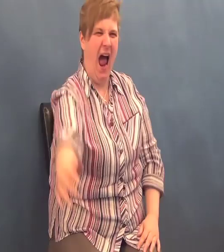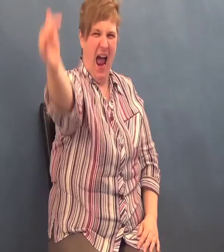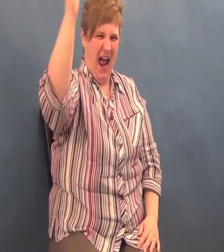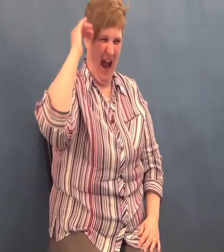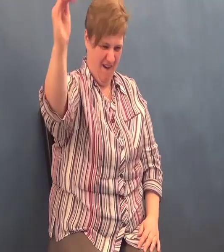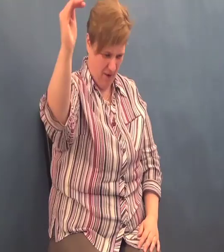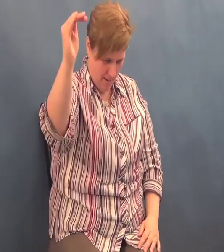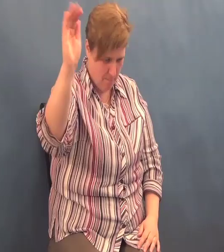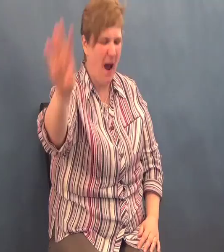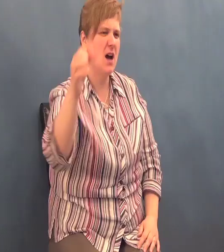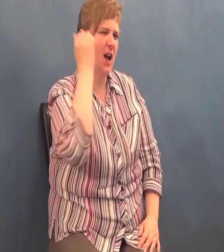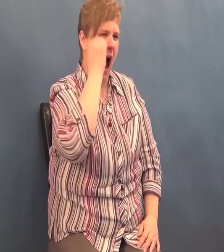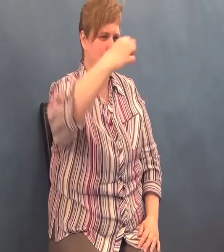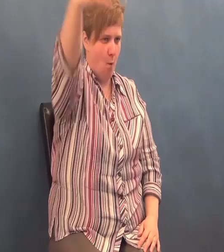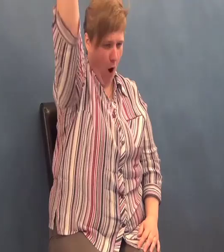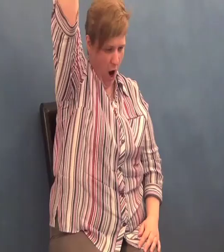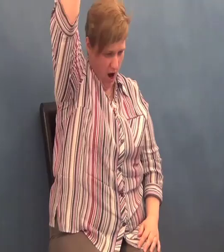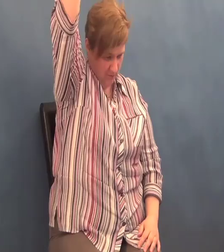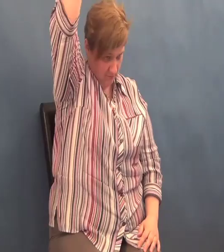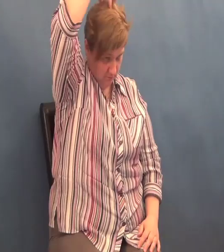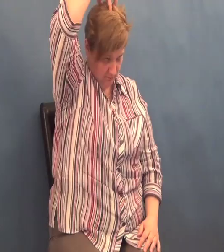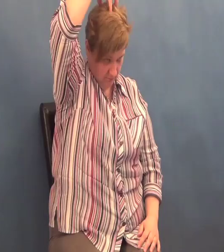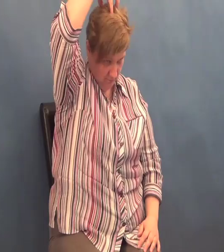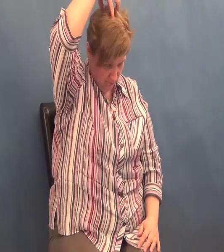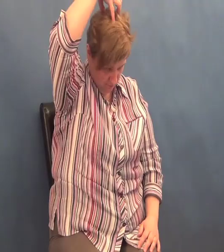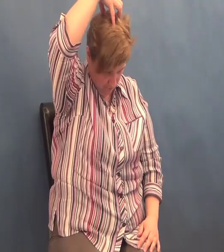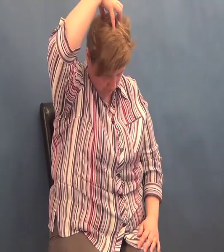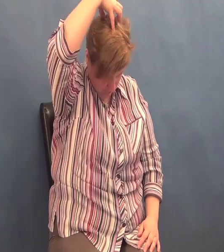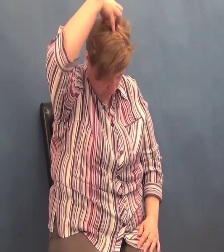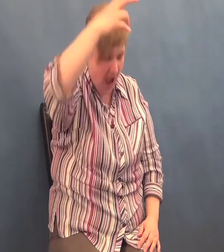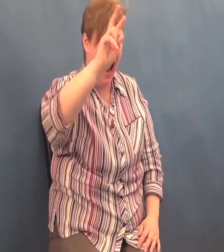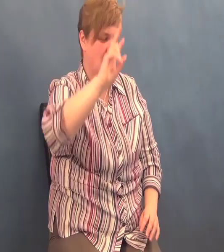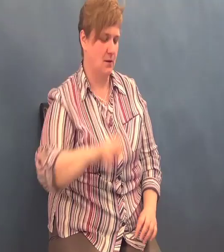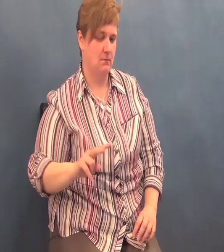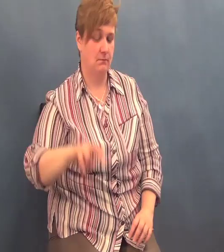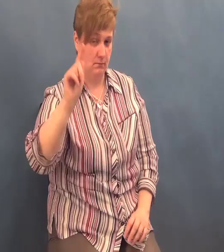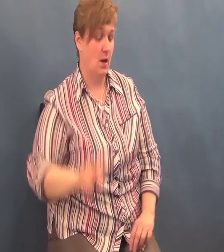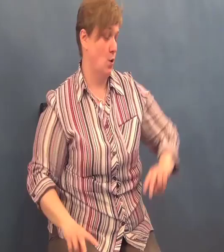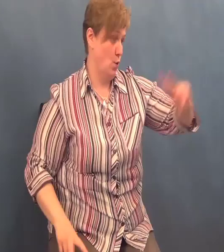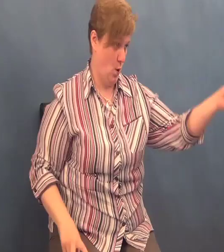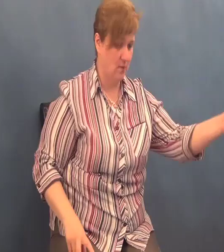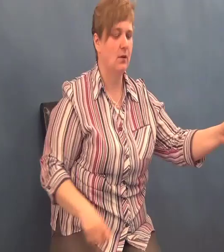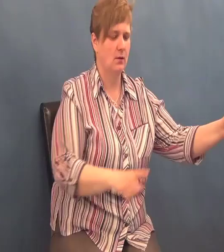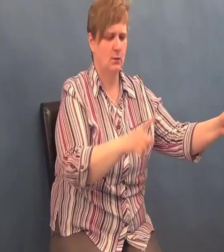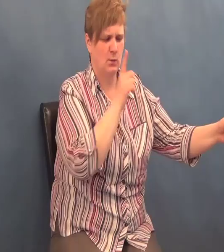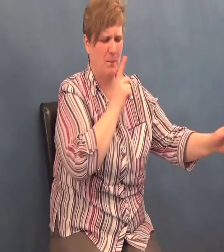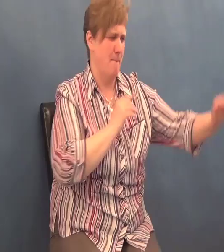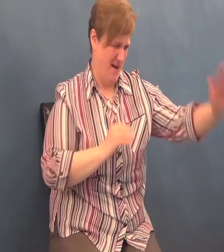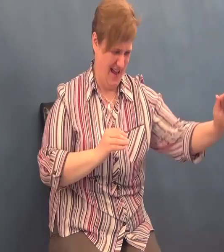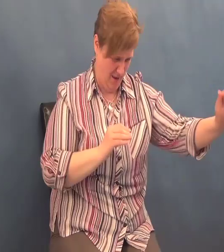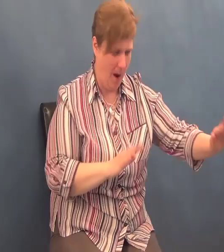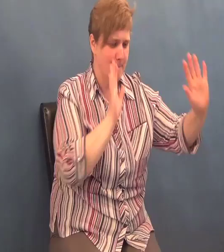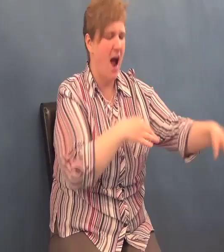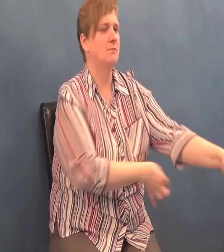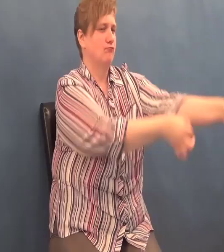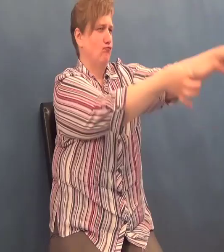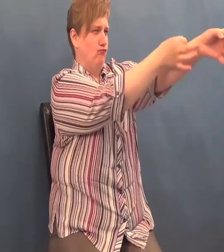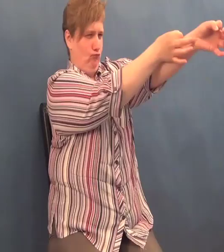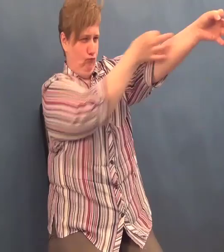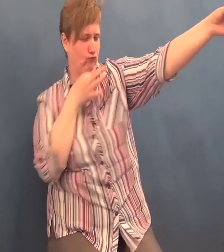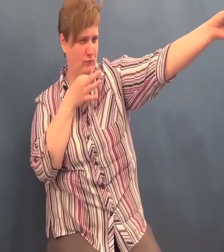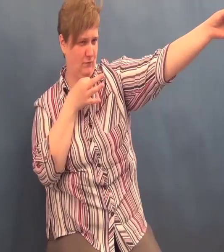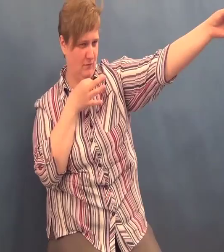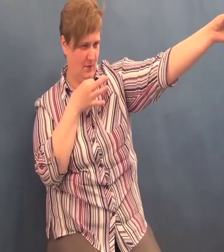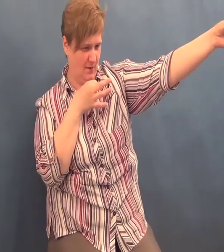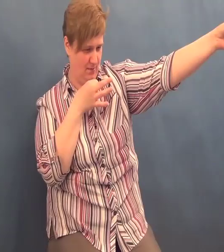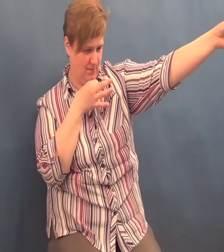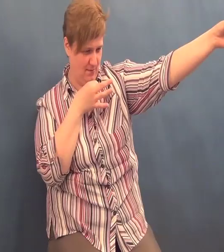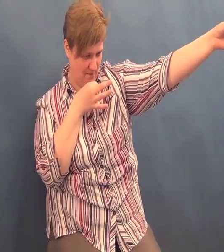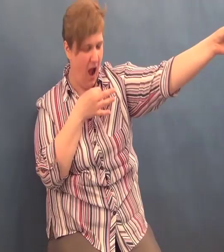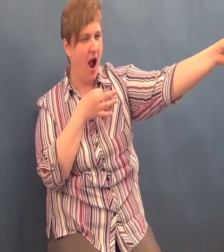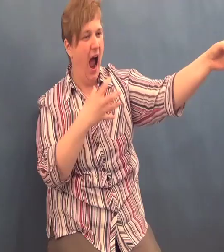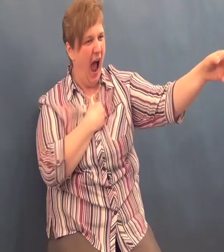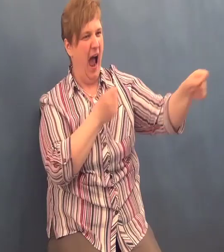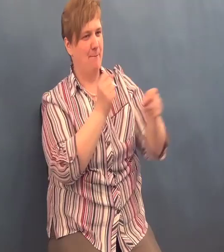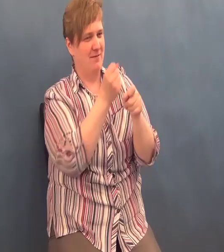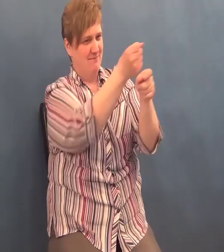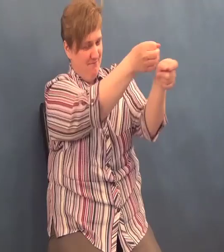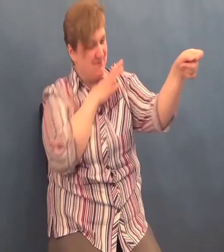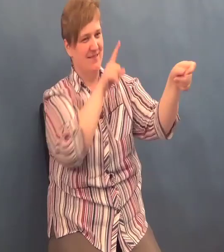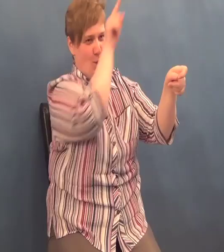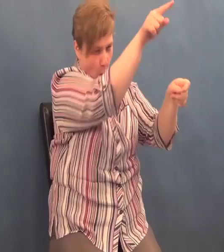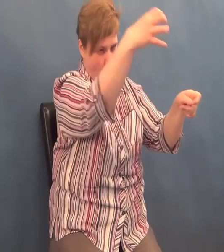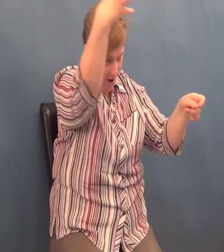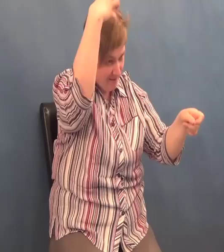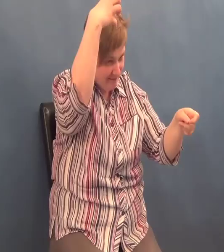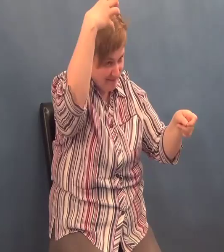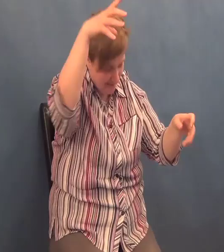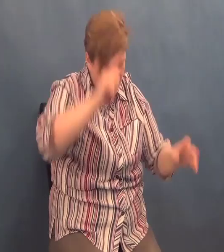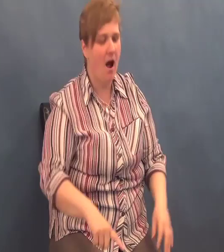Duża myszka ma jabłko na głowie, a naprzeciwko niego mała myszka ma w ręku łuk i zamierza strzelać do tego jabłka.